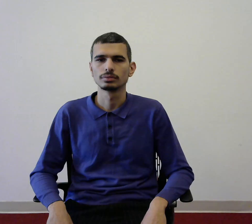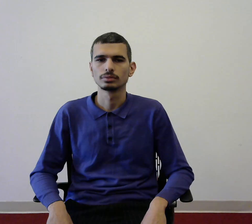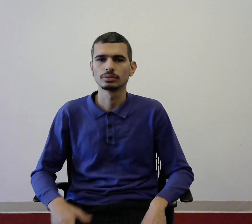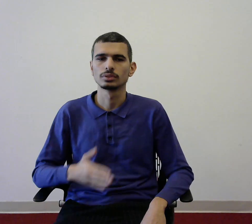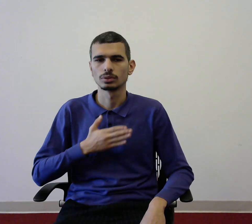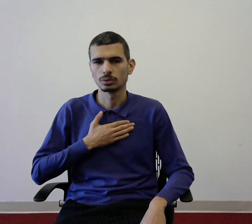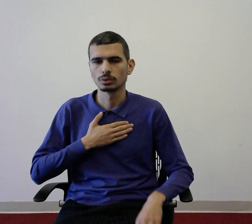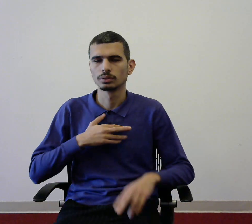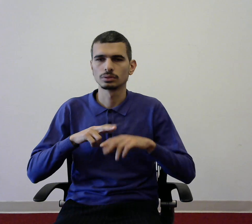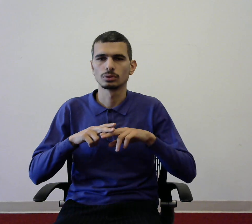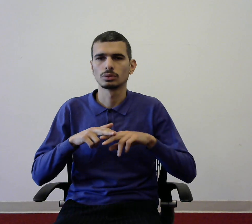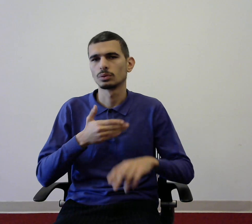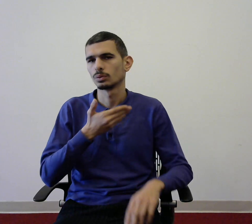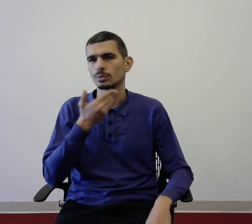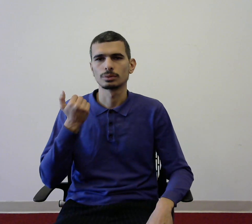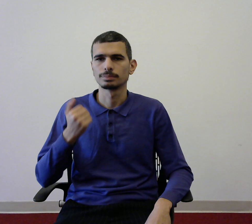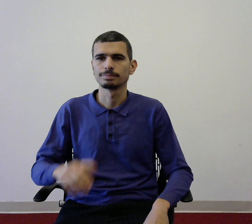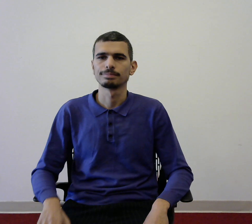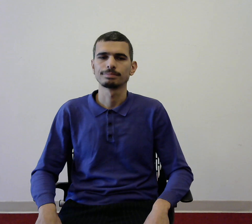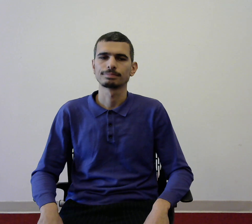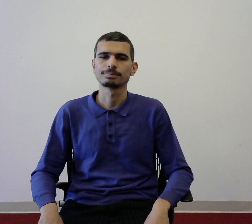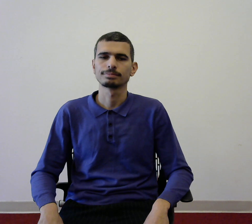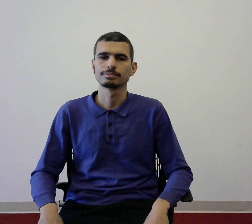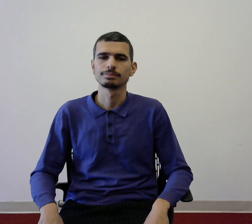Mənim şəxsiyyət vəsiqəm yoxdur